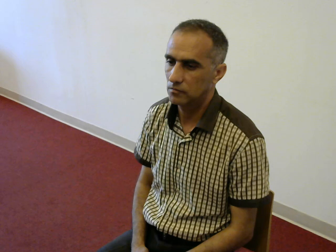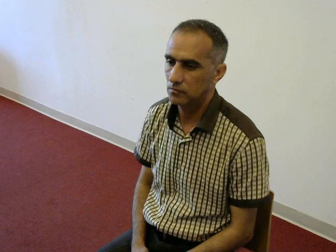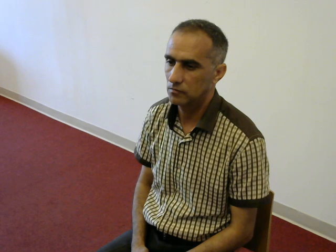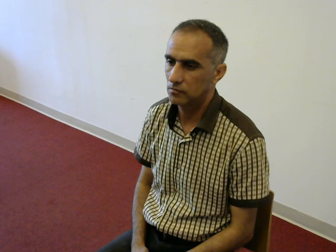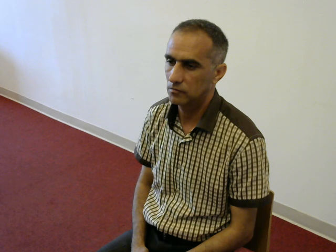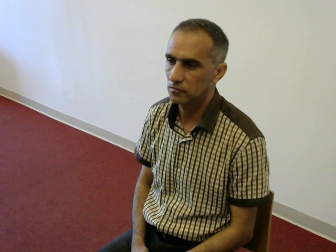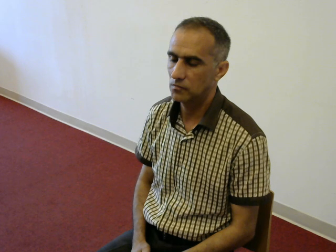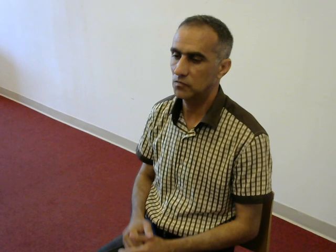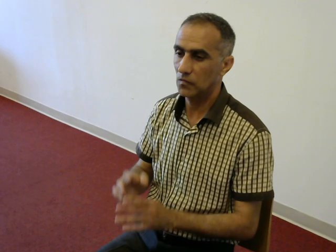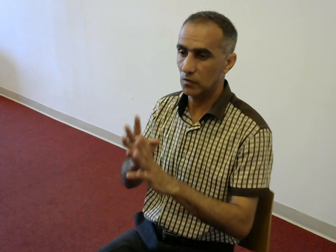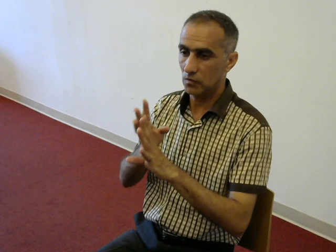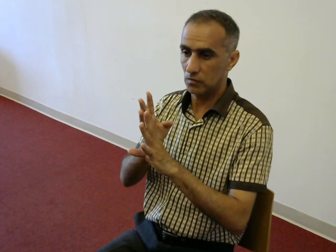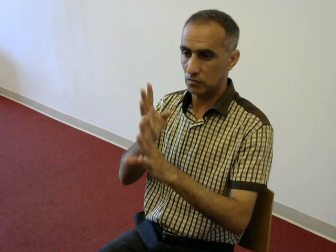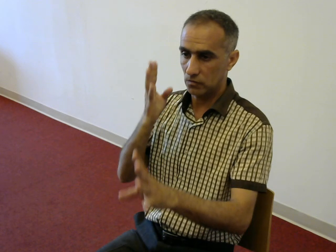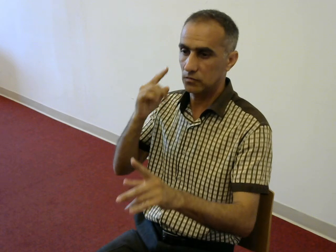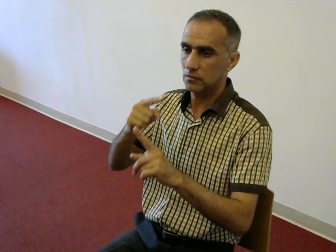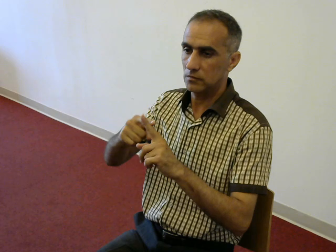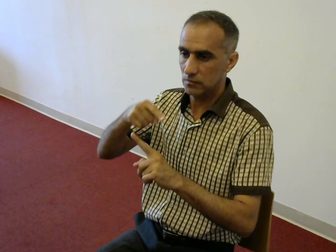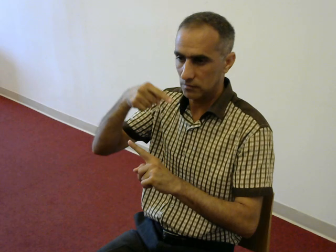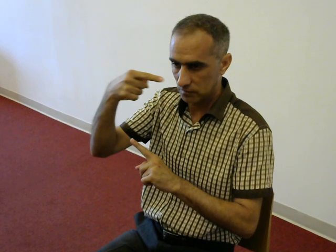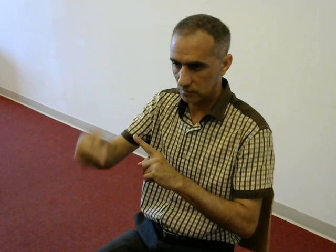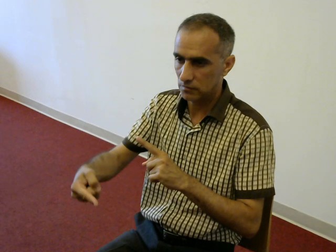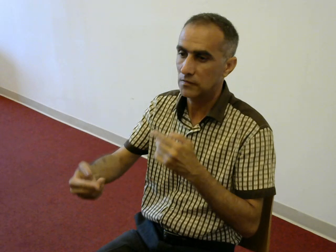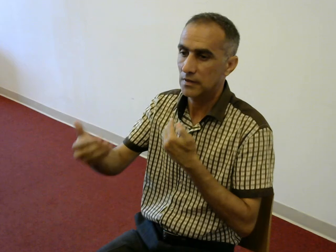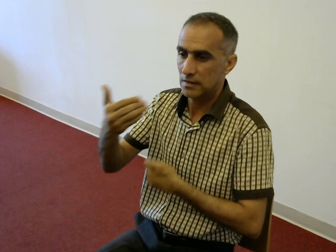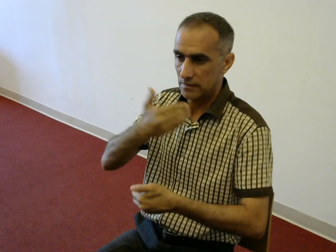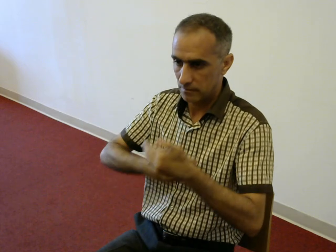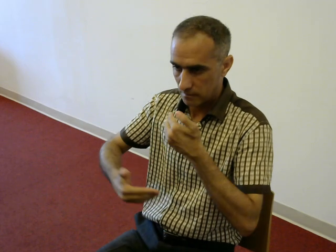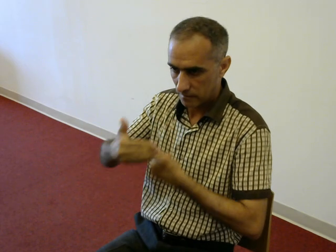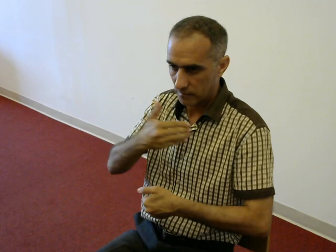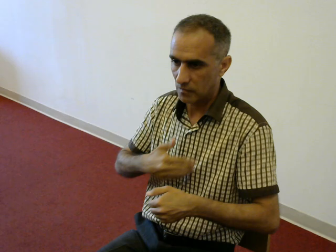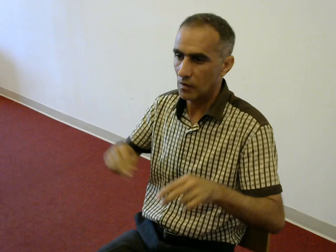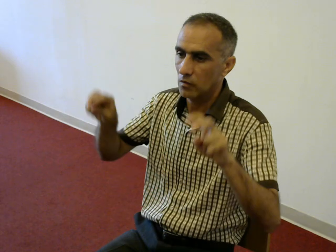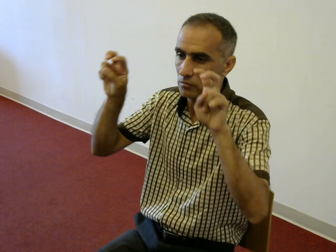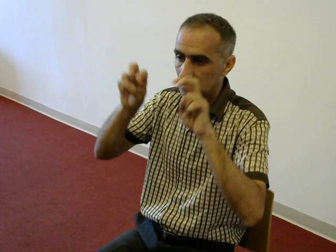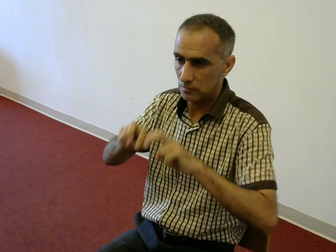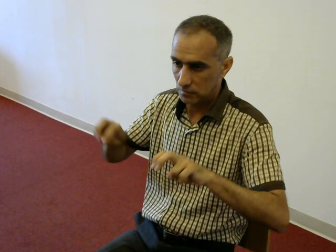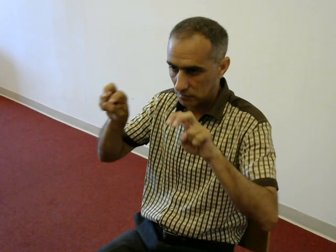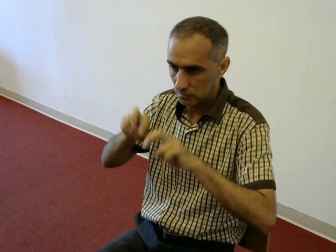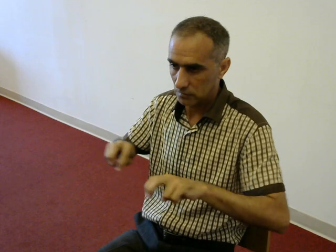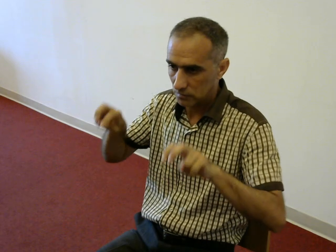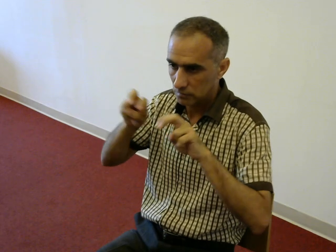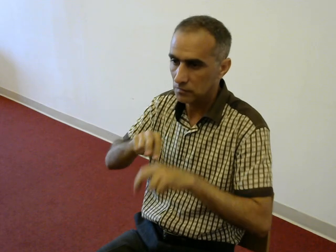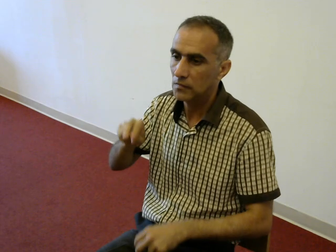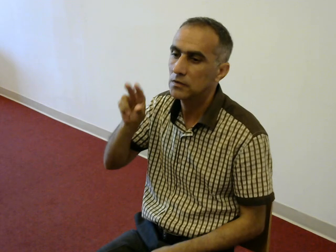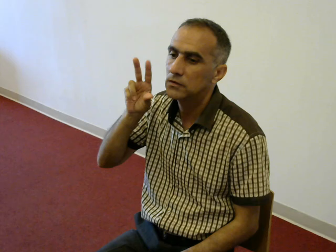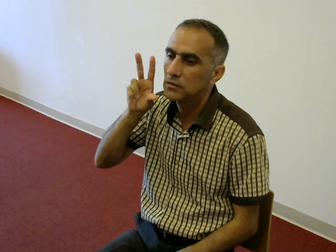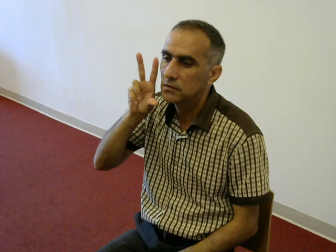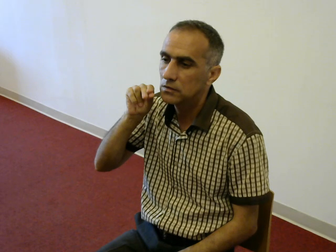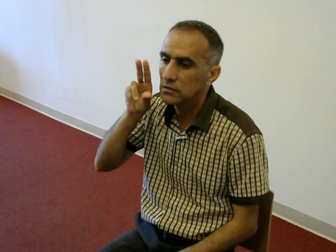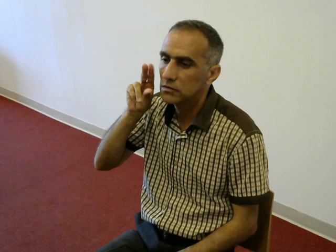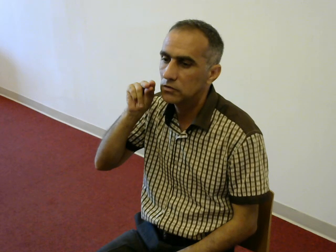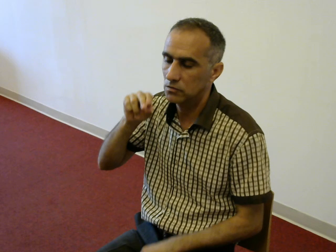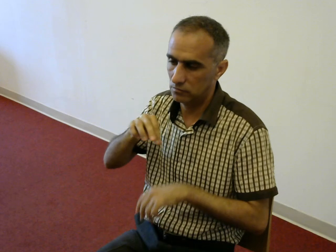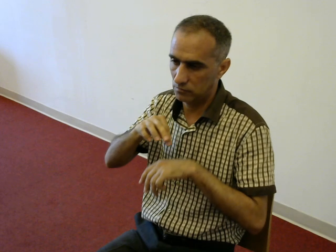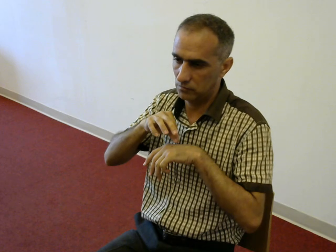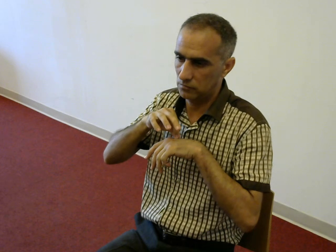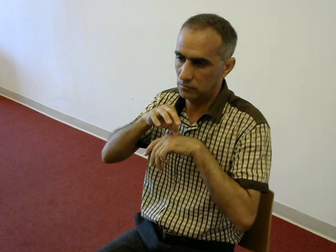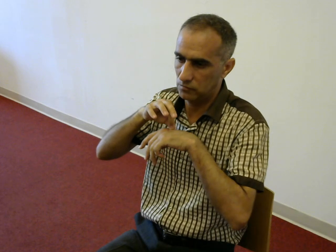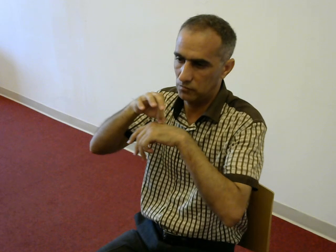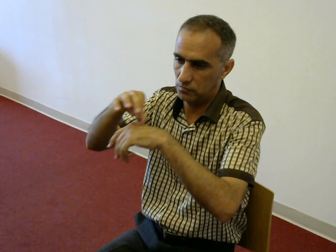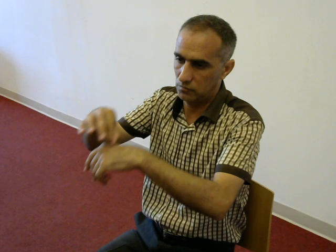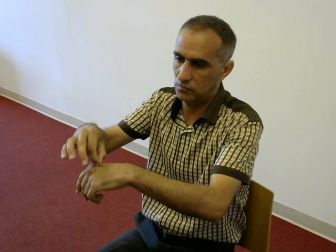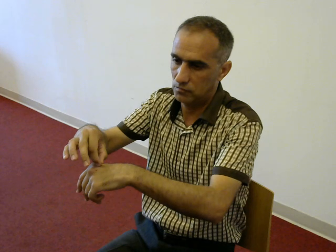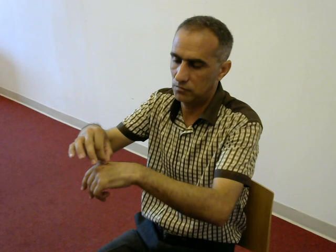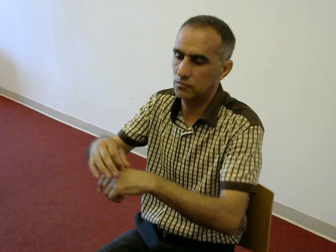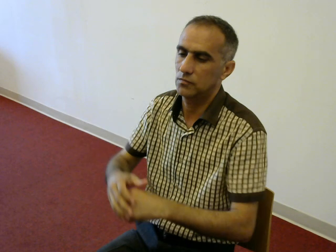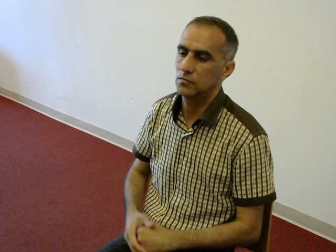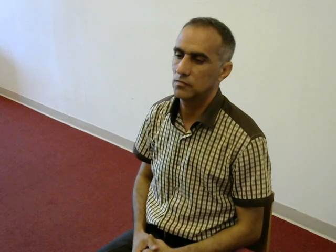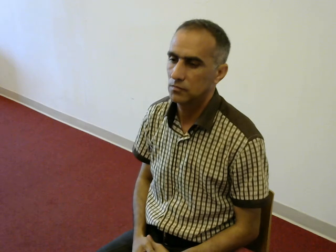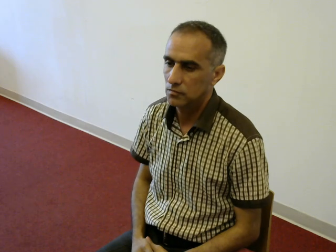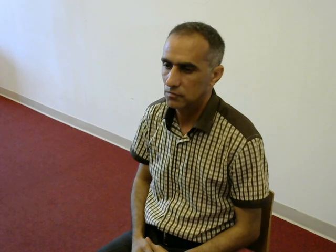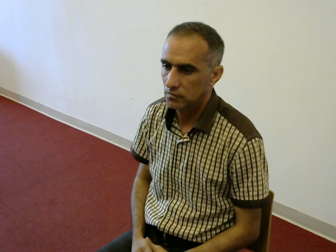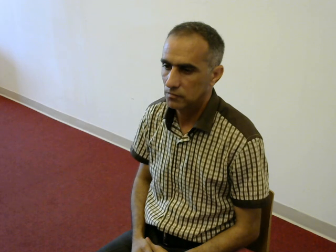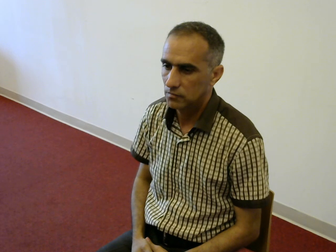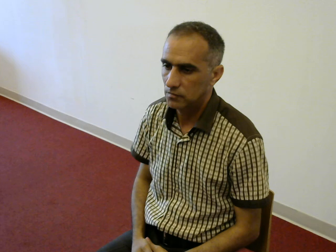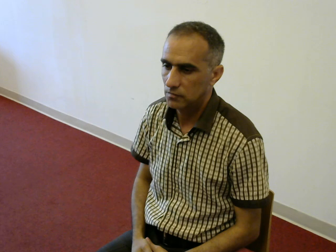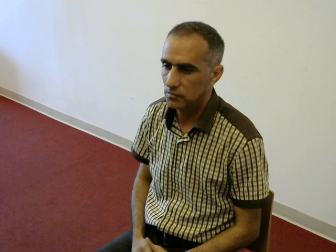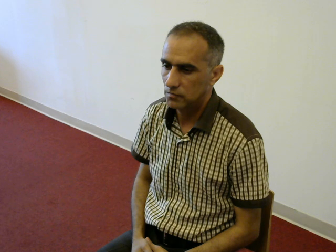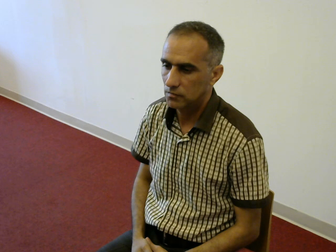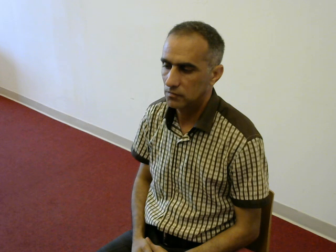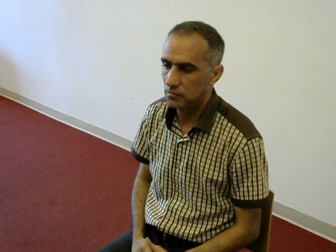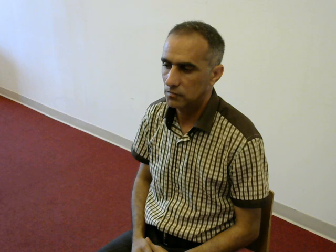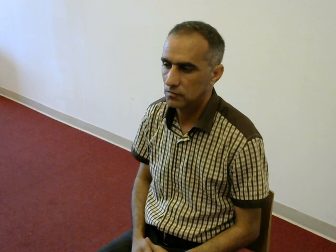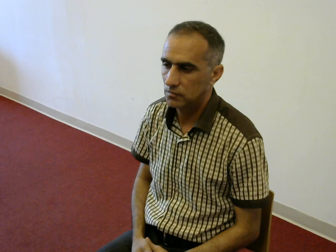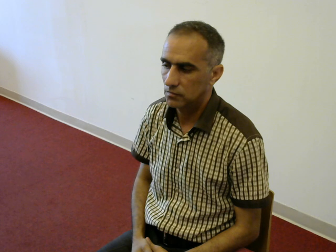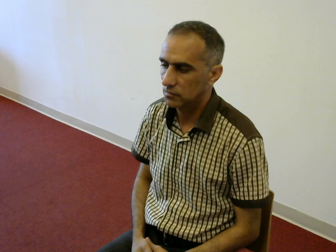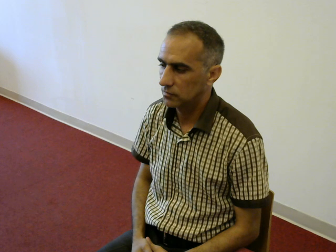Növbəti əlillik müayinəsi nə zaman keçiriləcək?